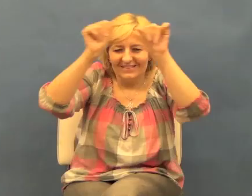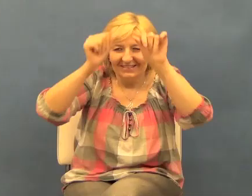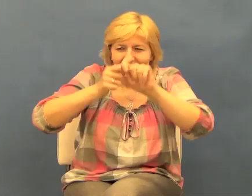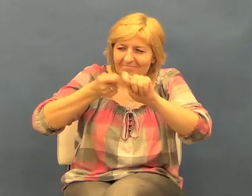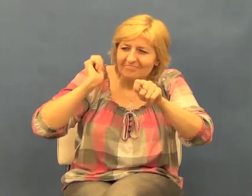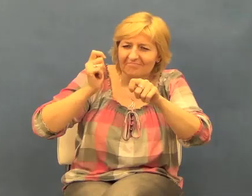I zaczął rzucać kawałkami kitu do tyłu.